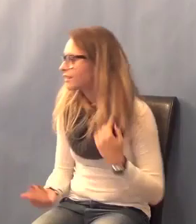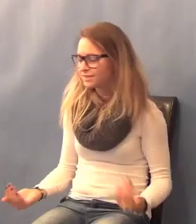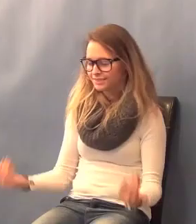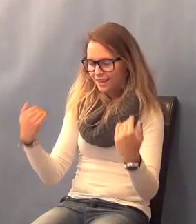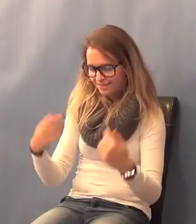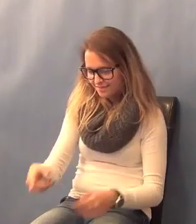Sanki.